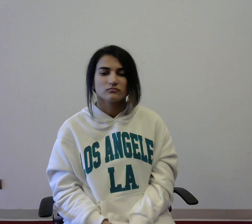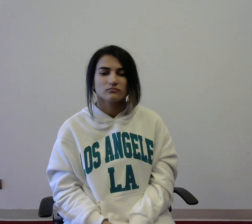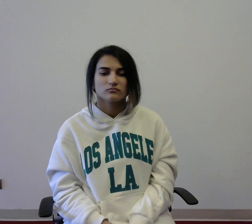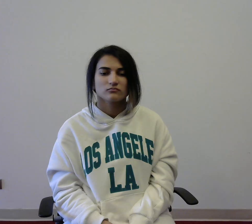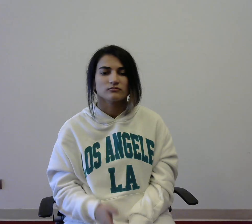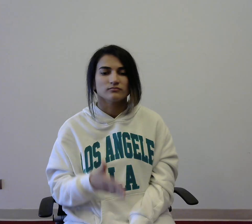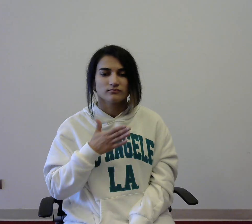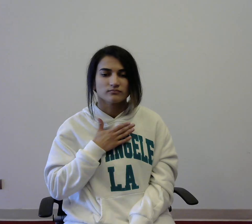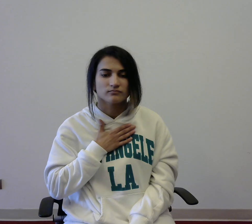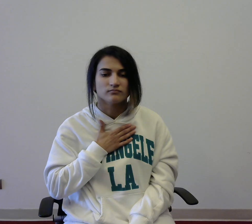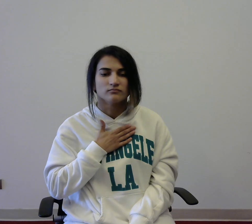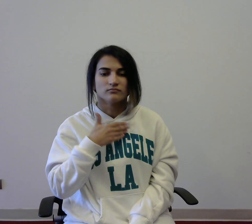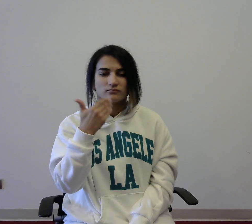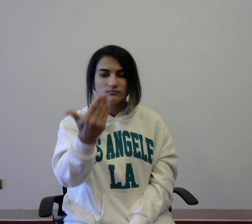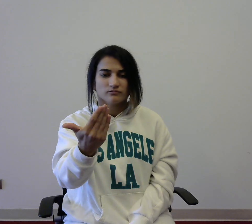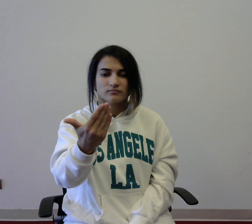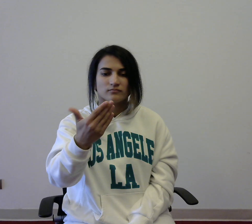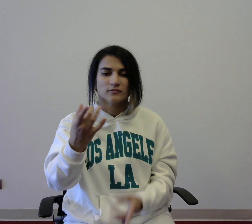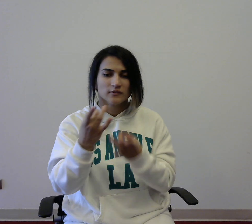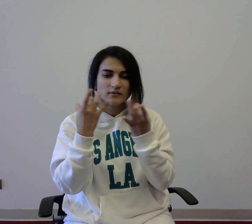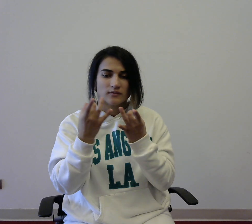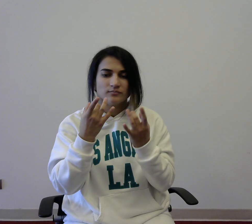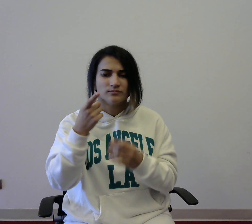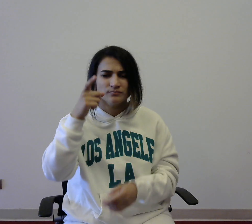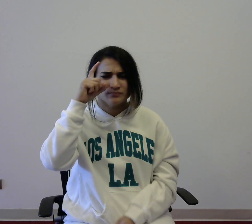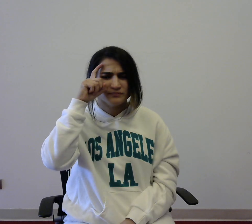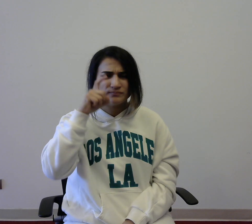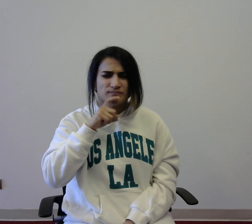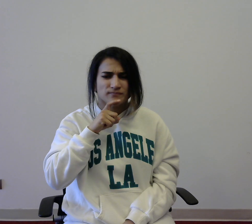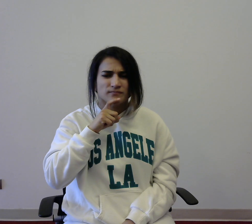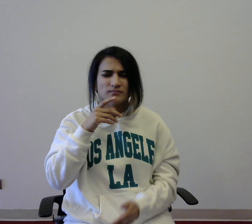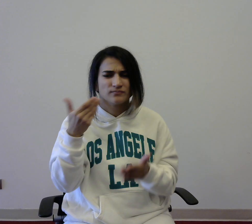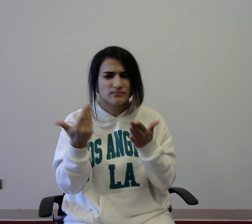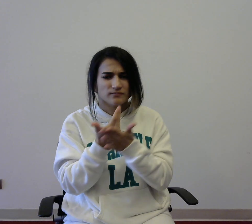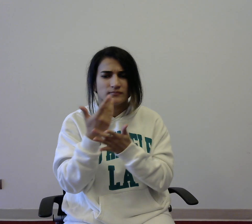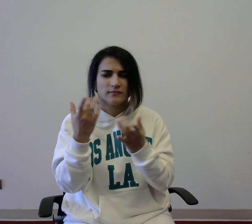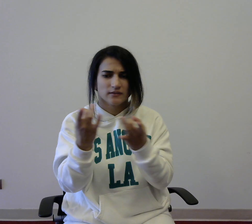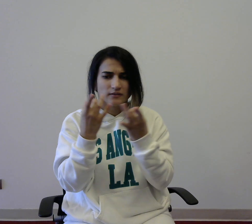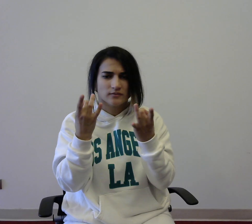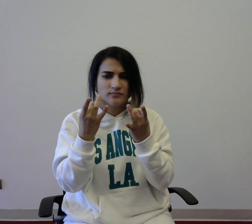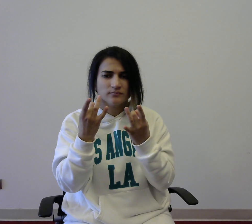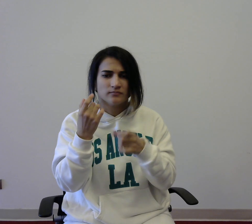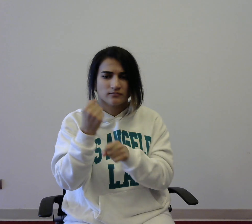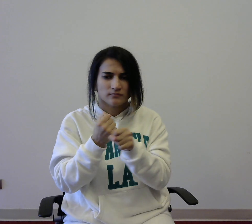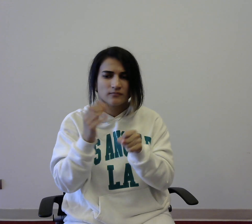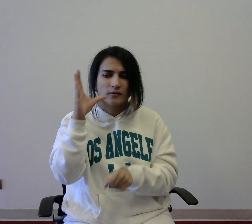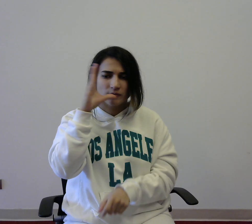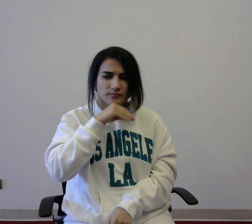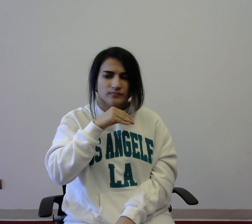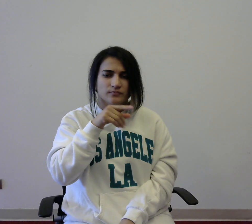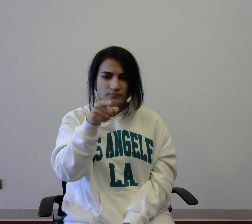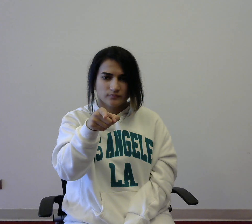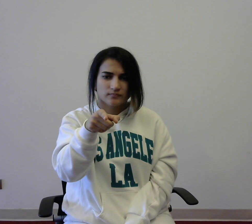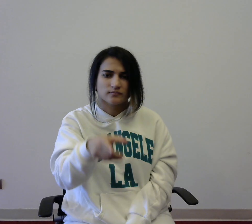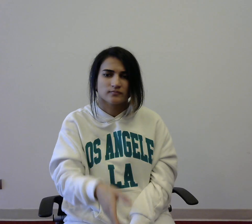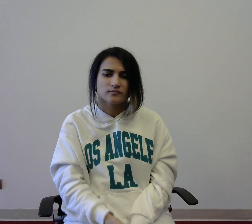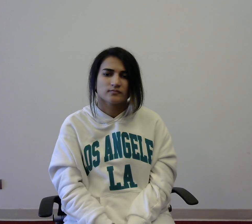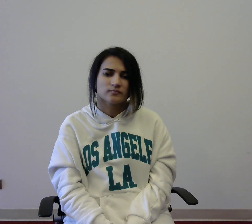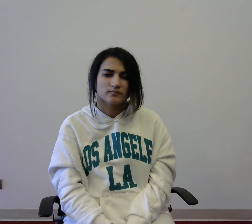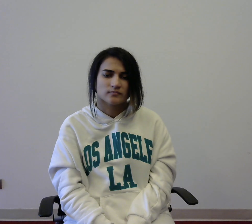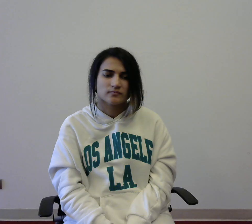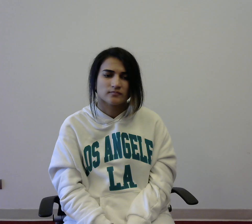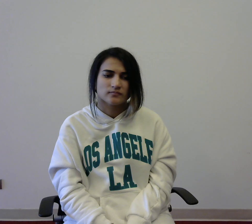Mən sizin dediklərinizi başa düşmədim, yenidən izah edə bilərsinizmi?